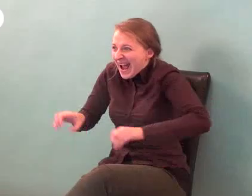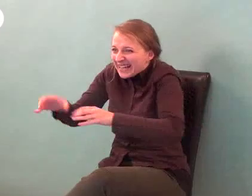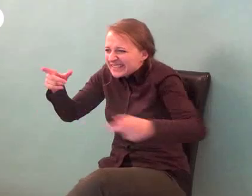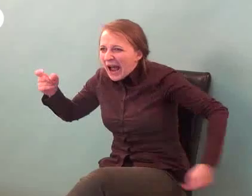Pszczoły kłują psa żądłami. Au, au!